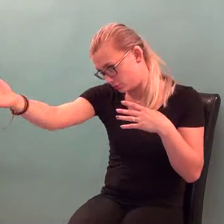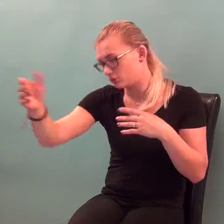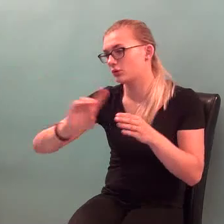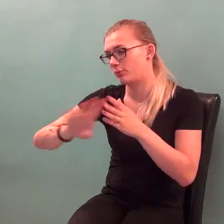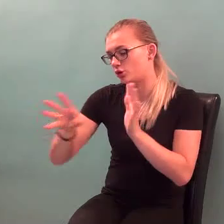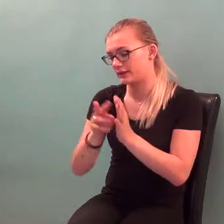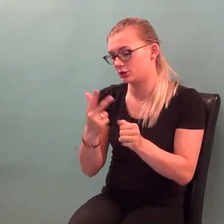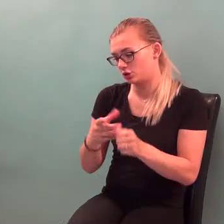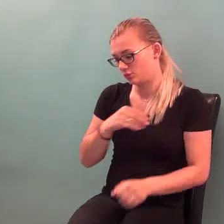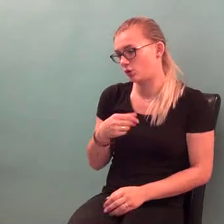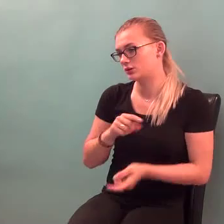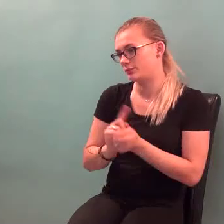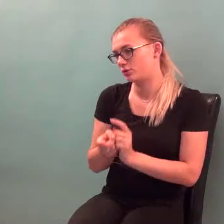Po dziewiętnastej trzydzieści mogę się spotkać.